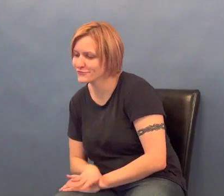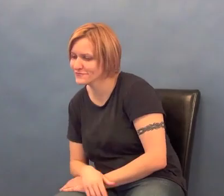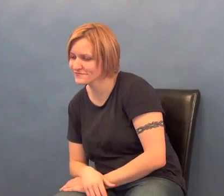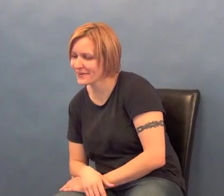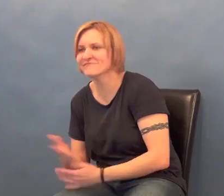Co poradzić?